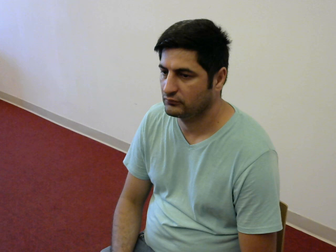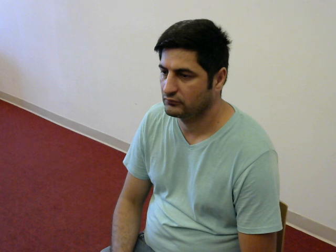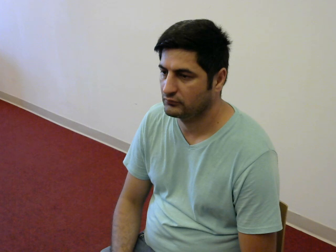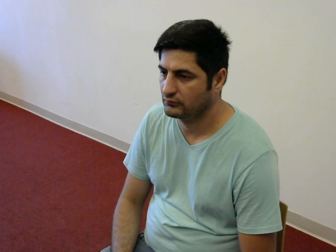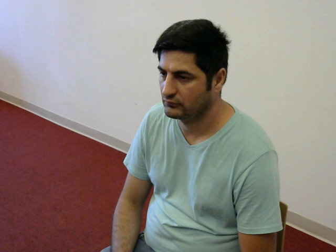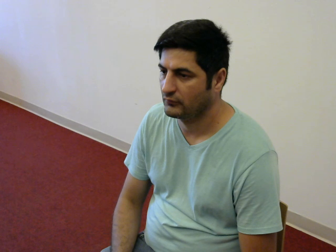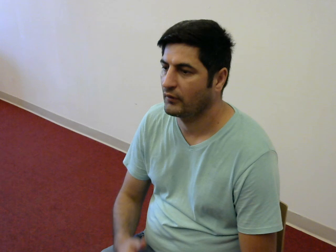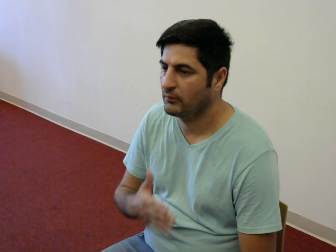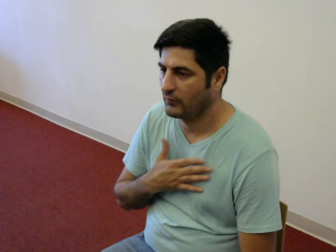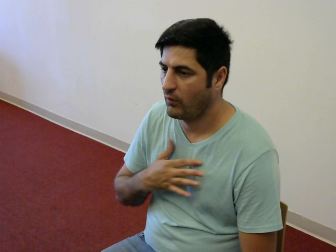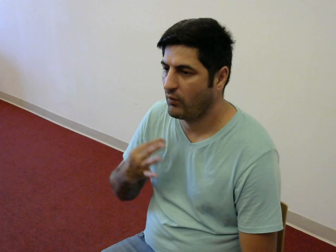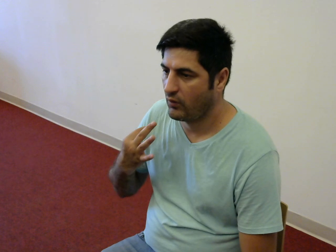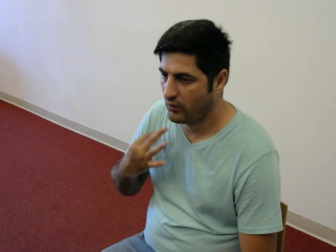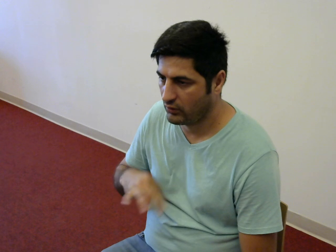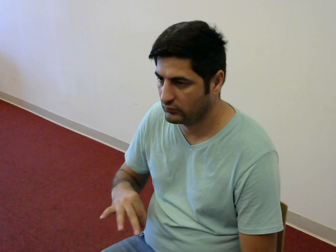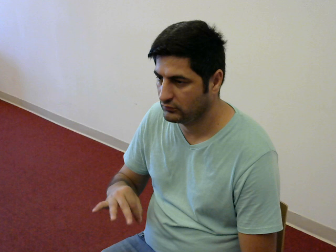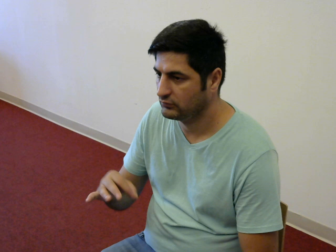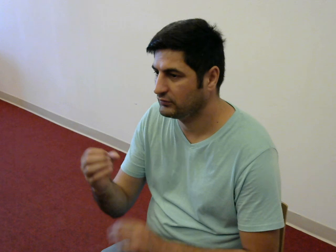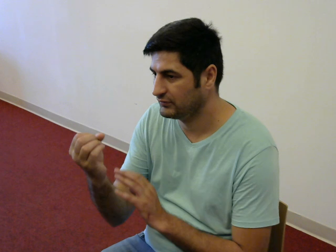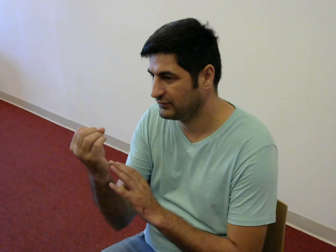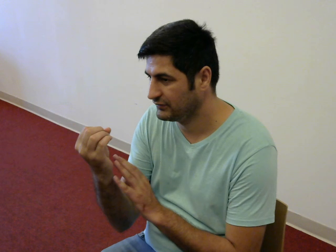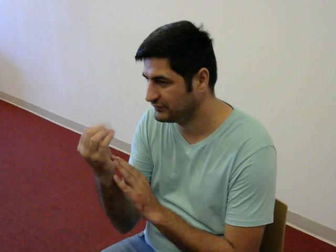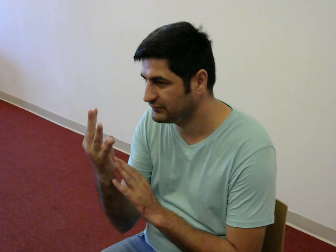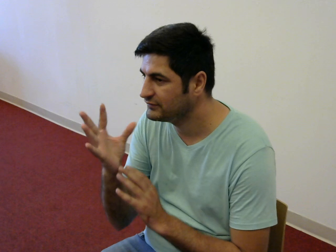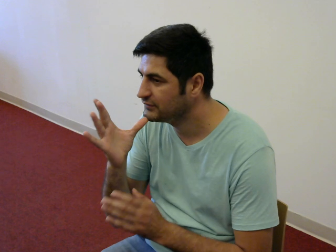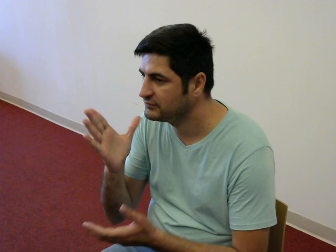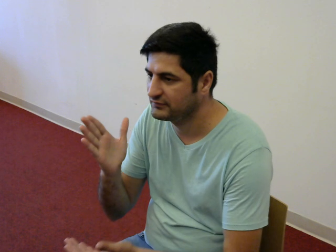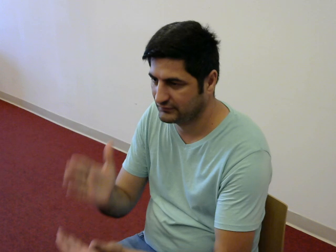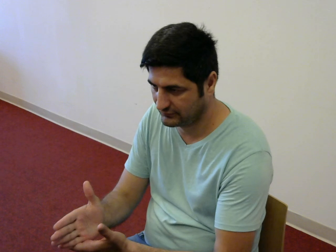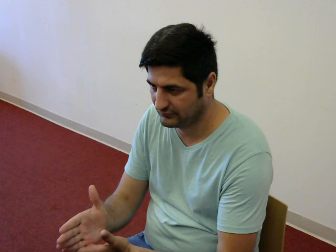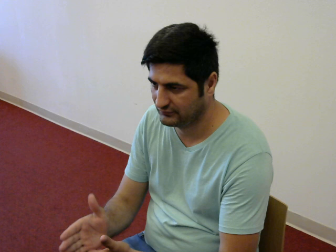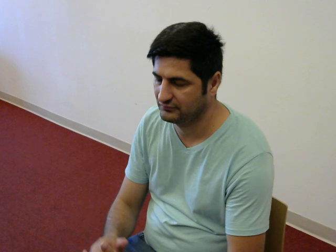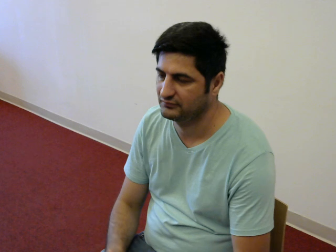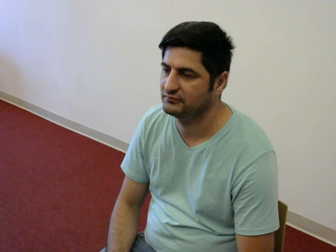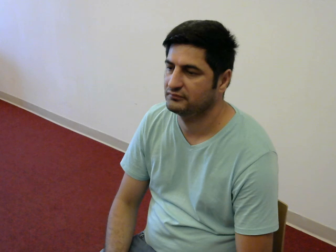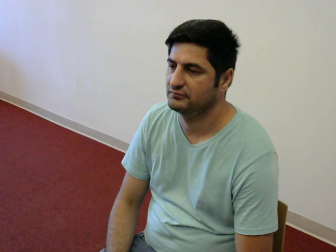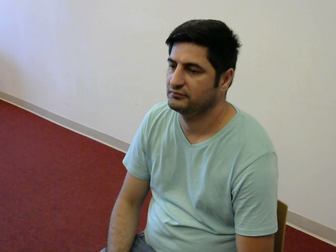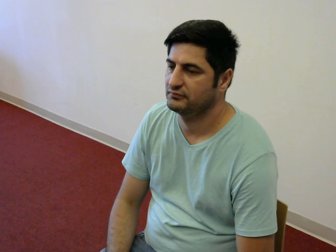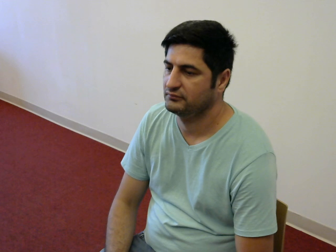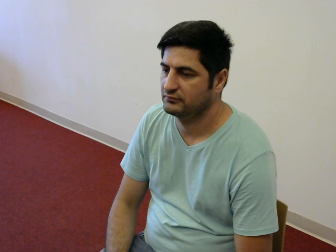Mənim oğlumun 14 yaşı var